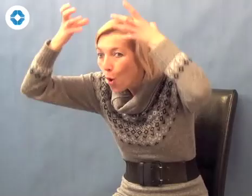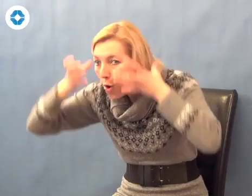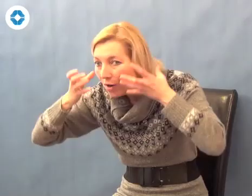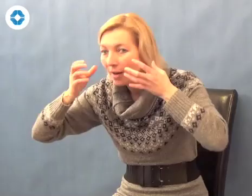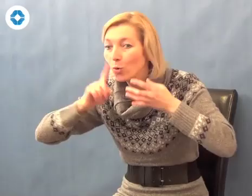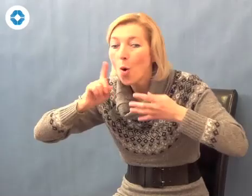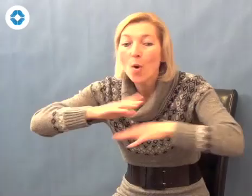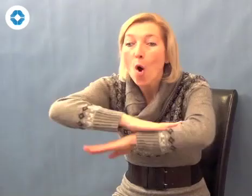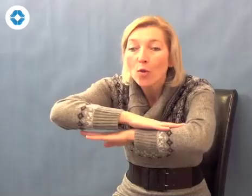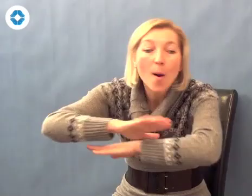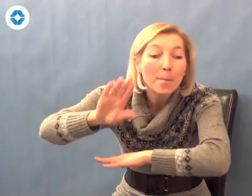Chłopiec wyglądał przez okno.